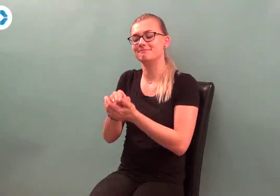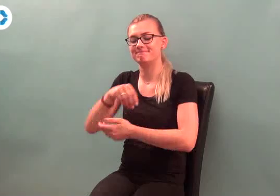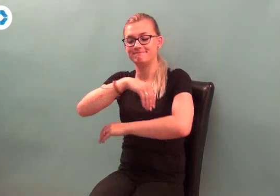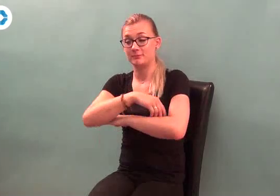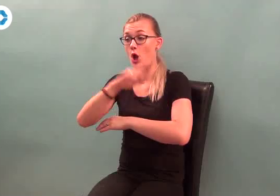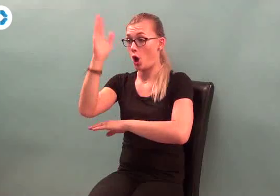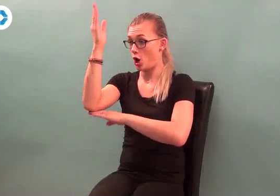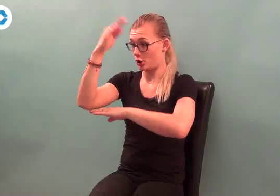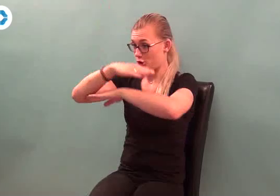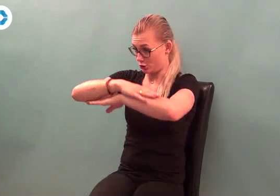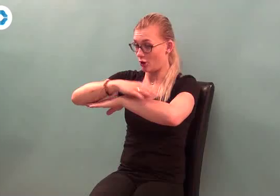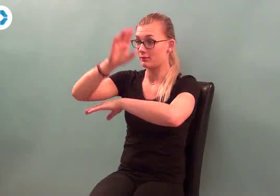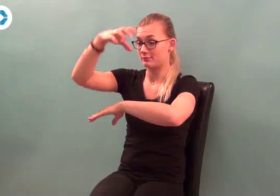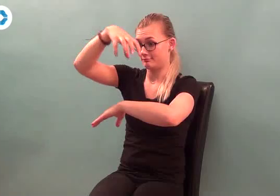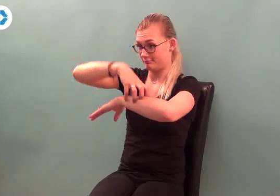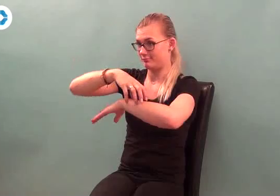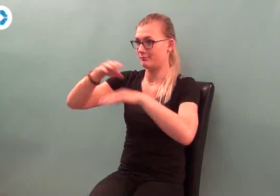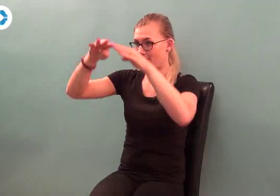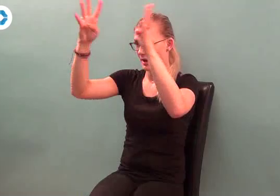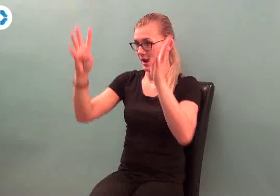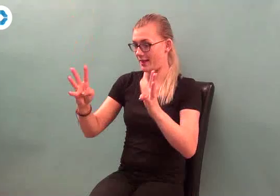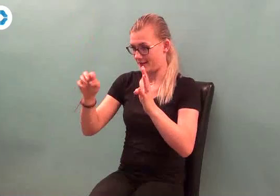Klatka z ptaszkiem stoi na oknie.